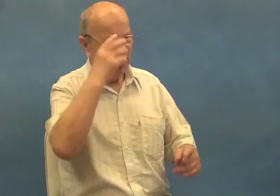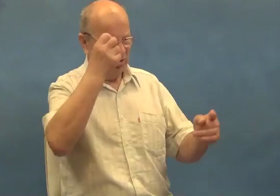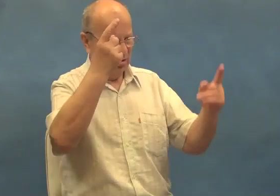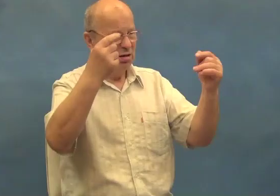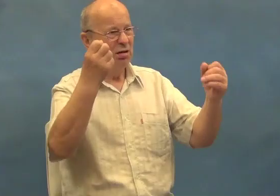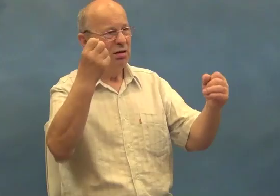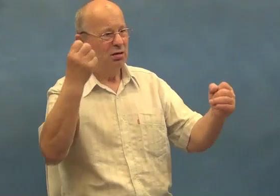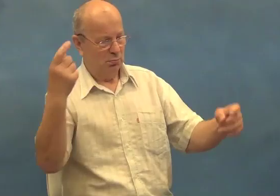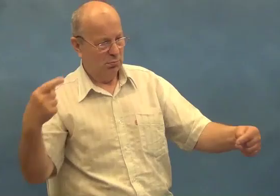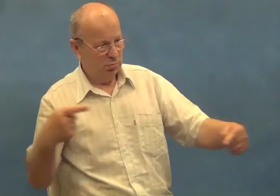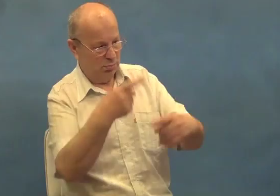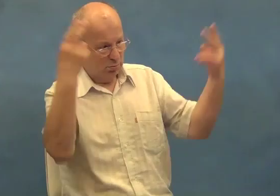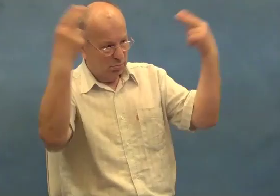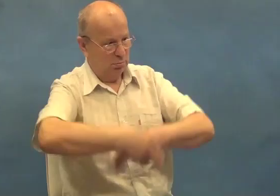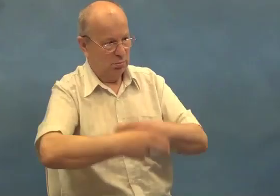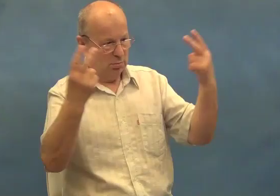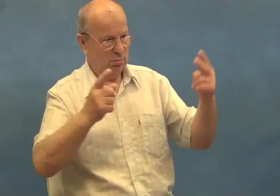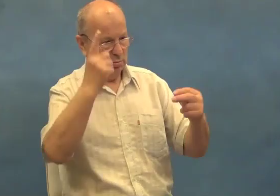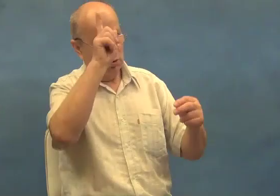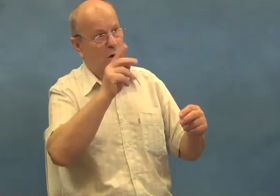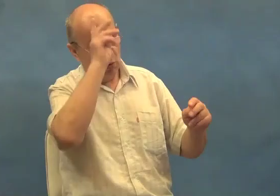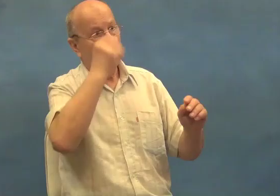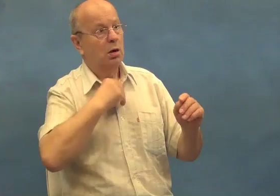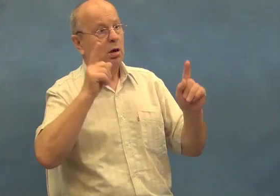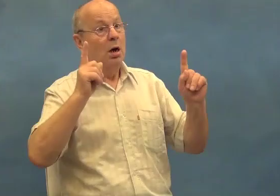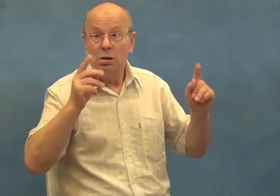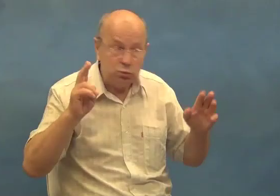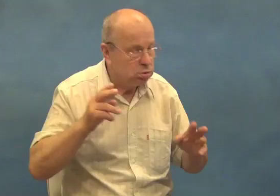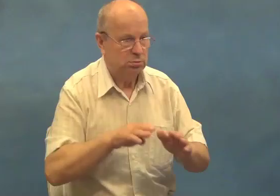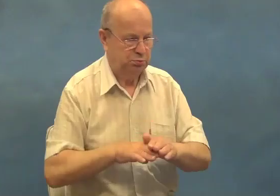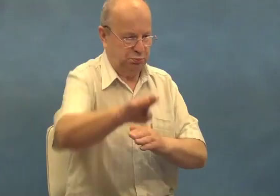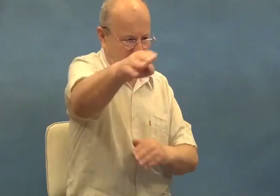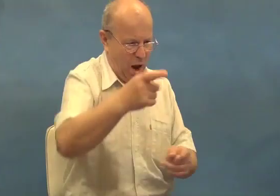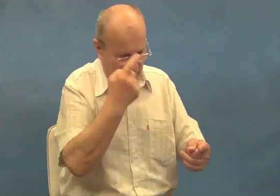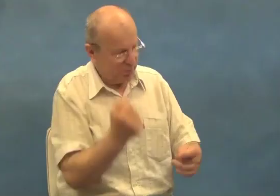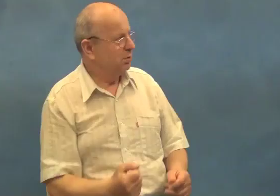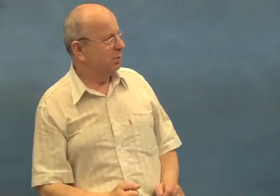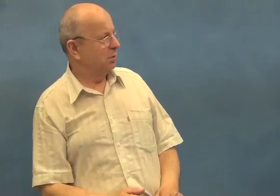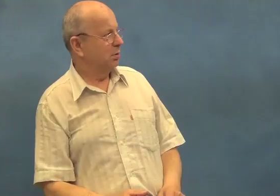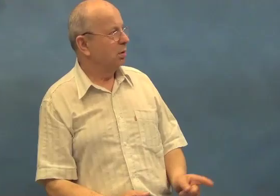Wiem, jest szlaban. Jak się zamyka szlaban, to znaczy, że trzeba uważać, jak już się otwiera, to trzeba uważać przed przejazdem.